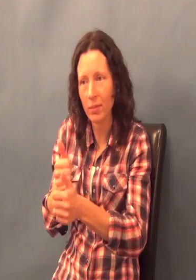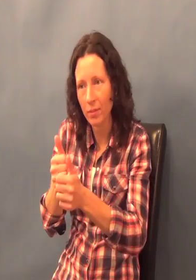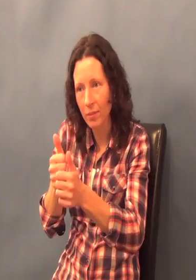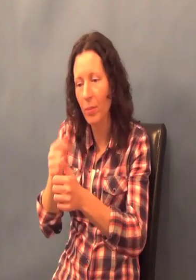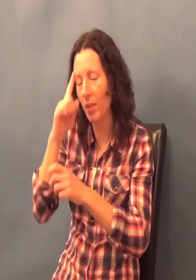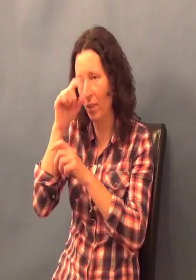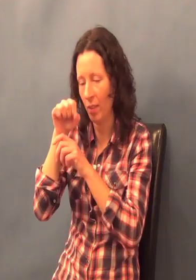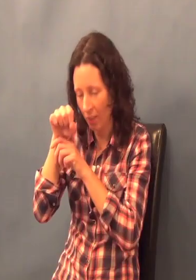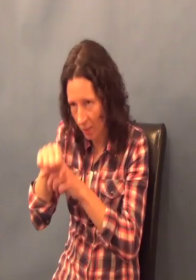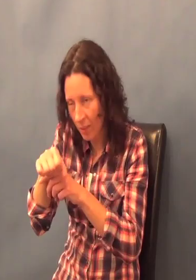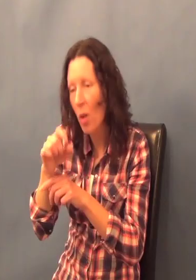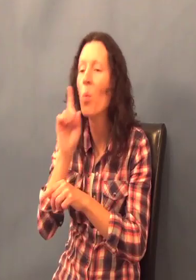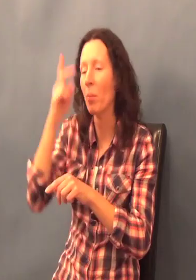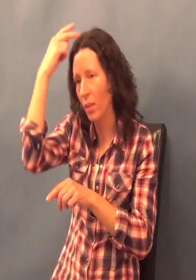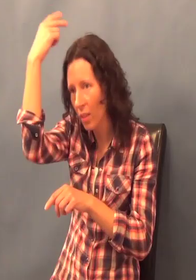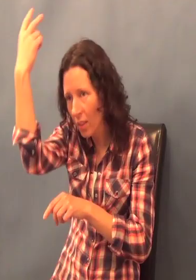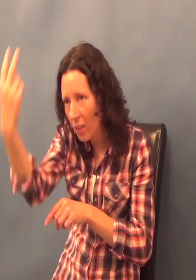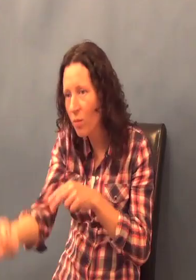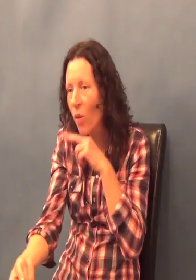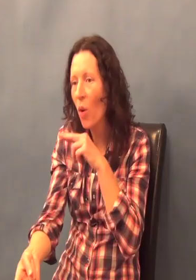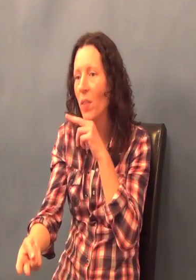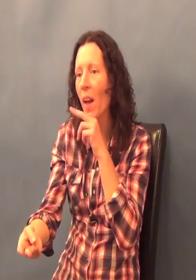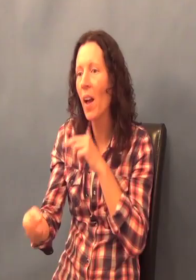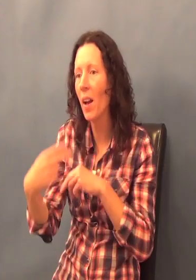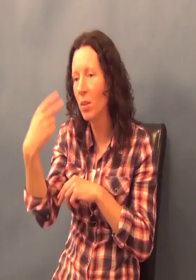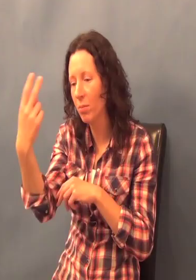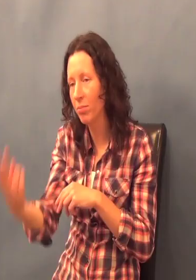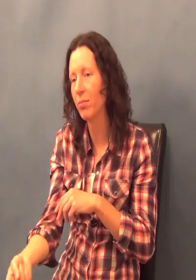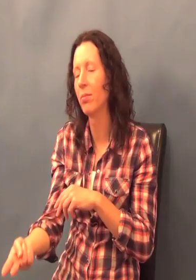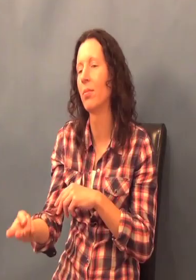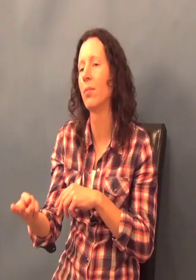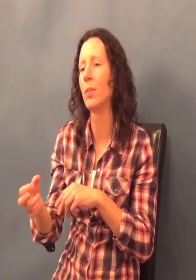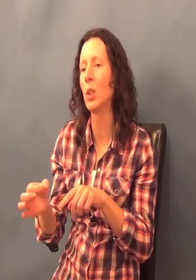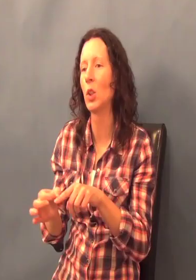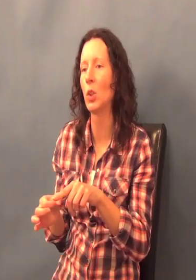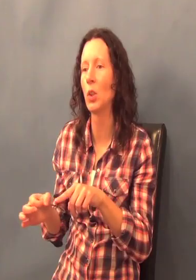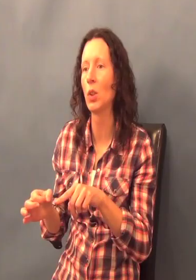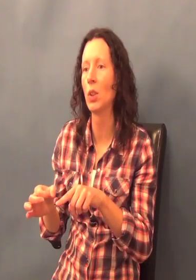Jeleń zatrzymuje się gwałtownie, a chłopiec spada z głowy i upada do wody, do jeziora.